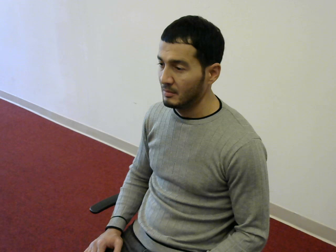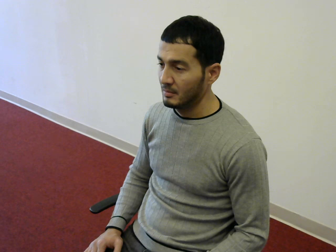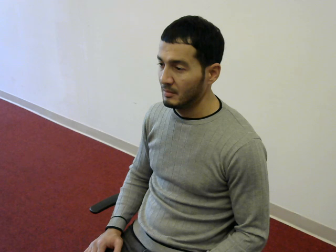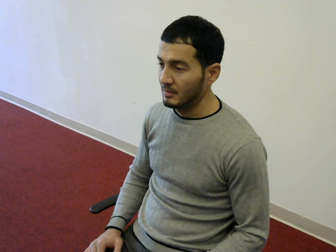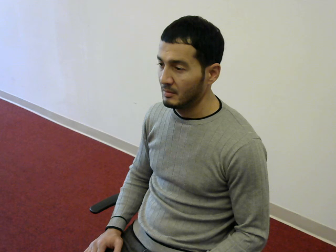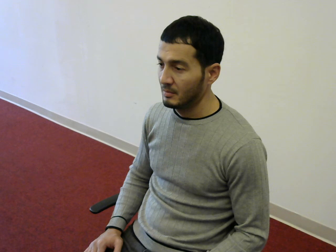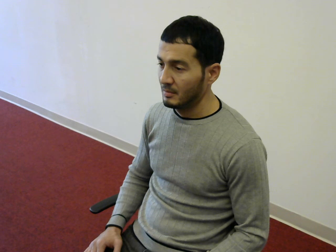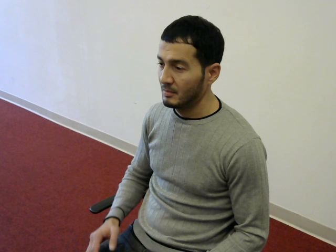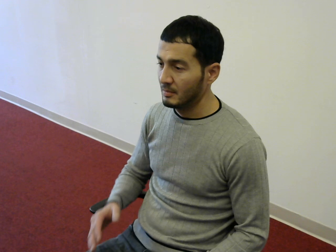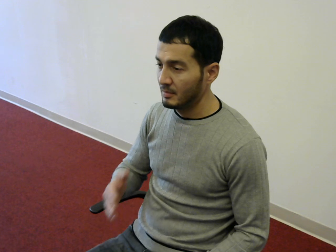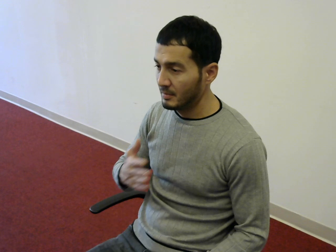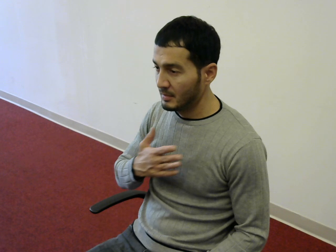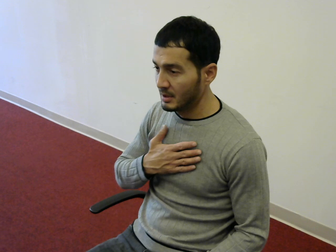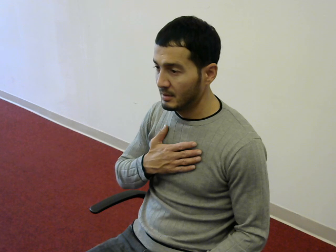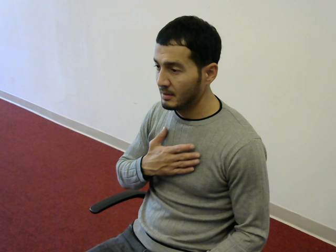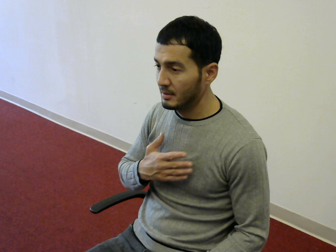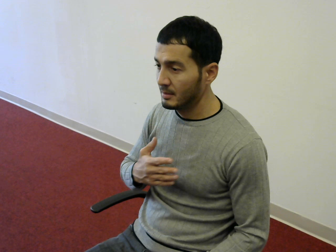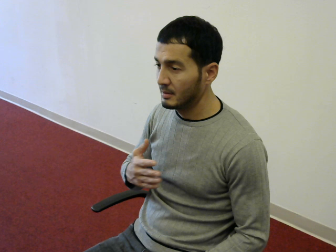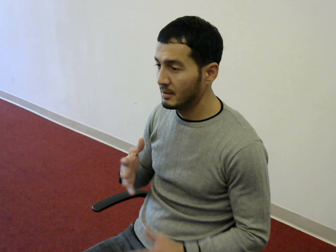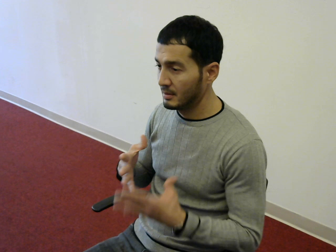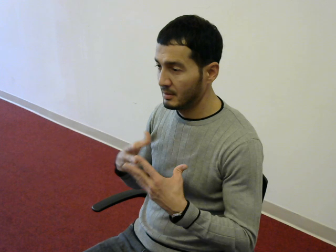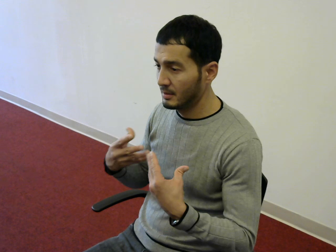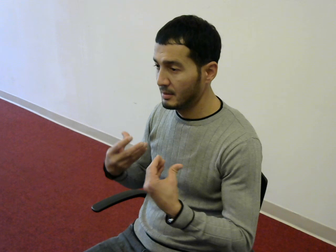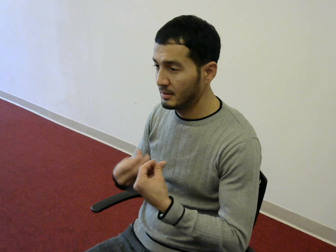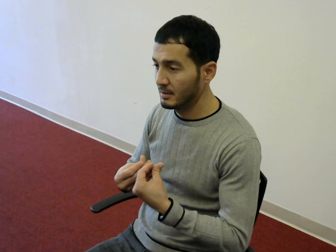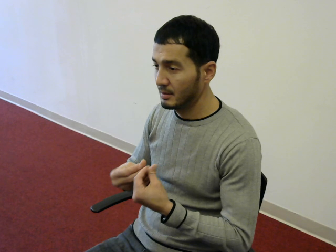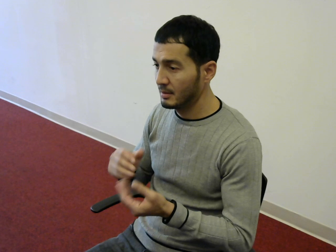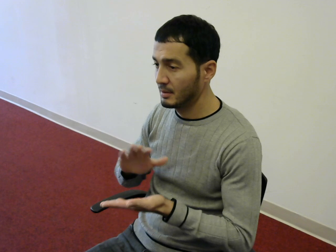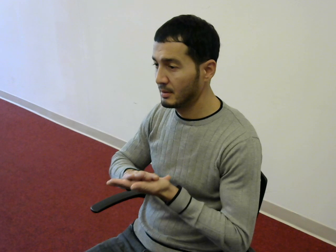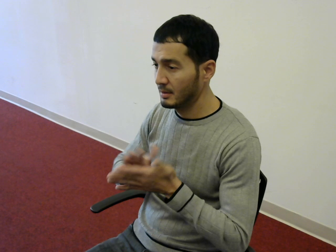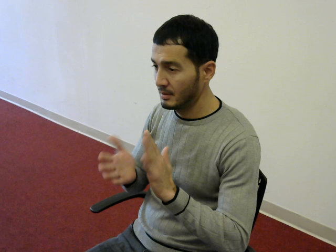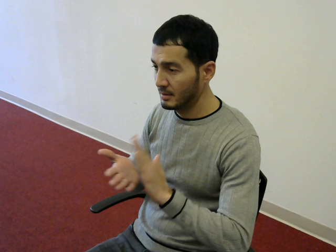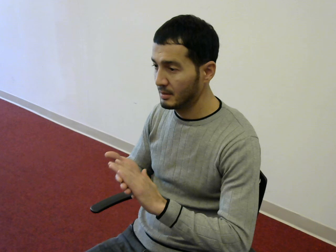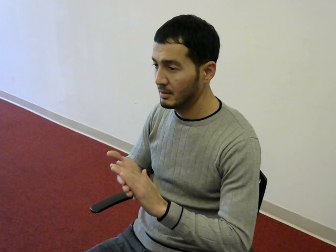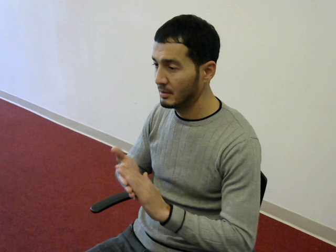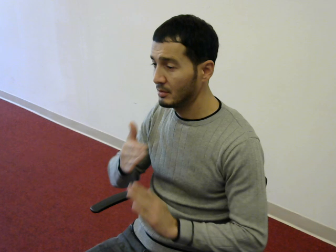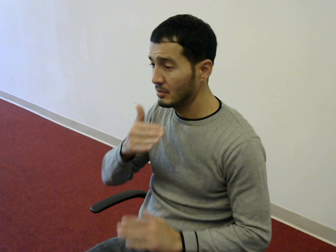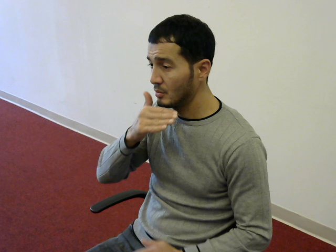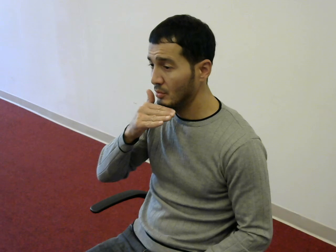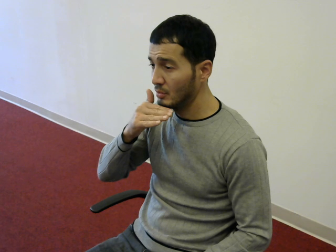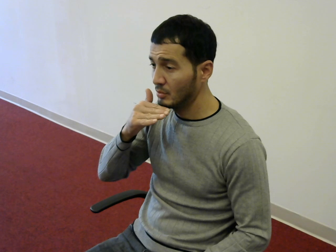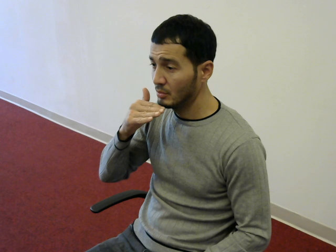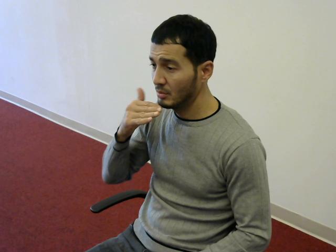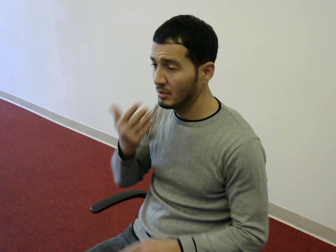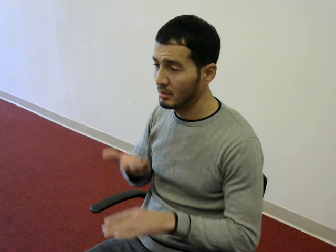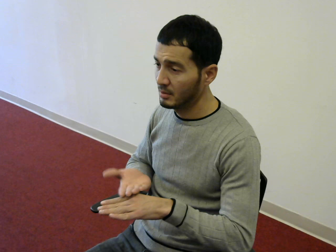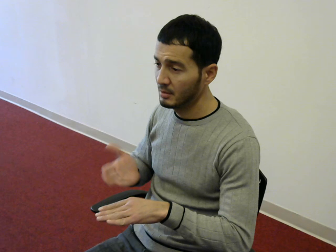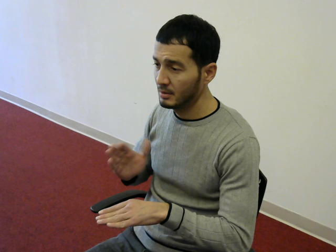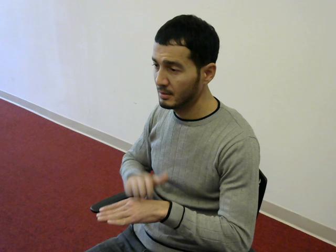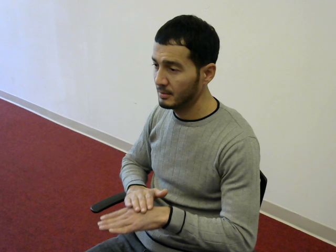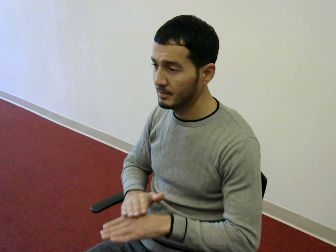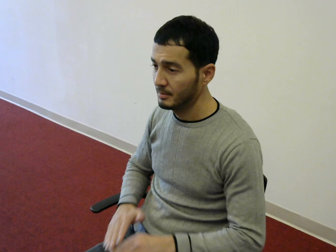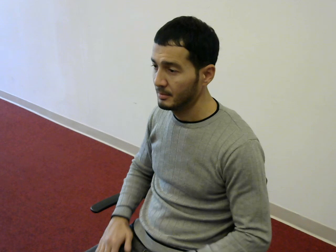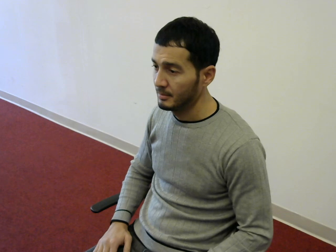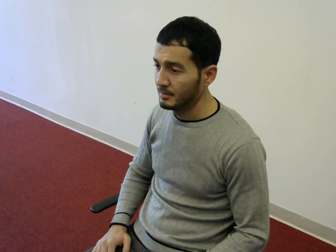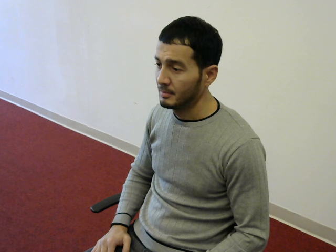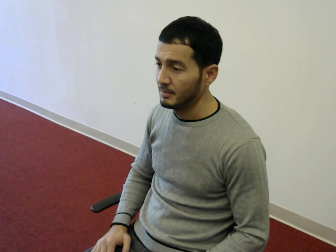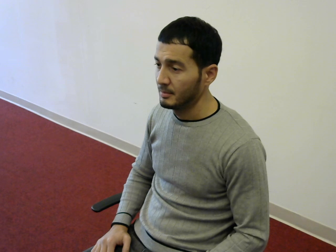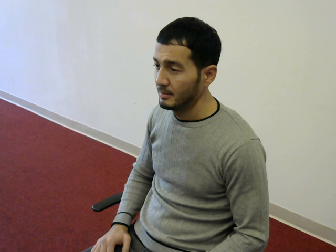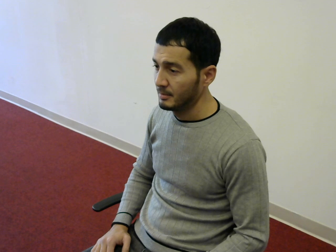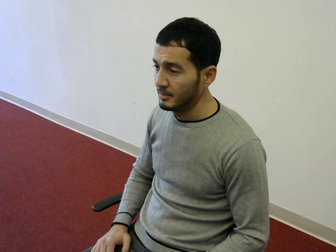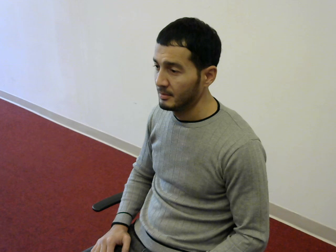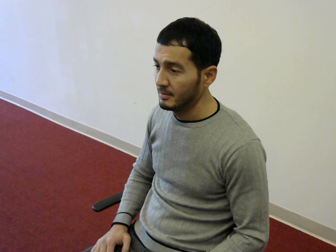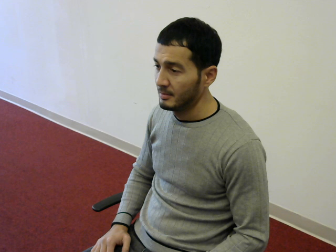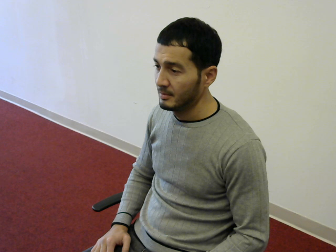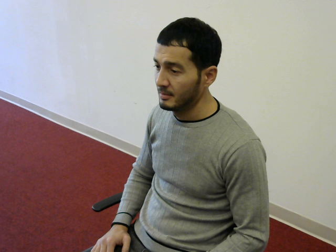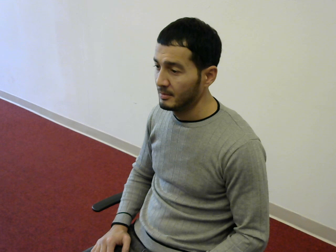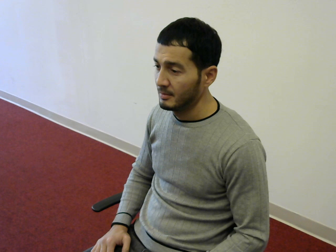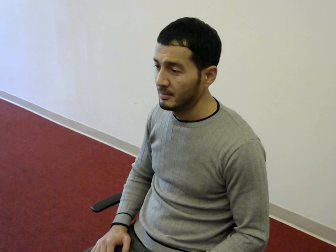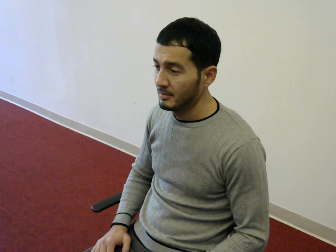Mənim ailəmin vəziyyəti çox ağırdır